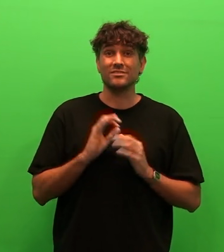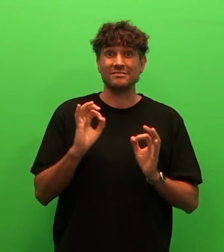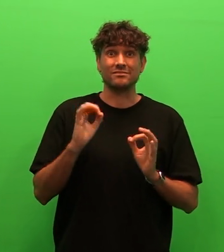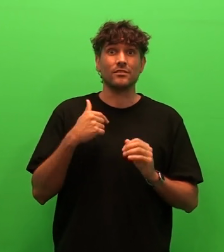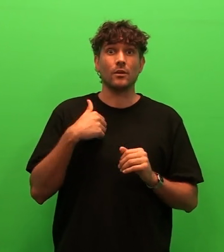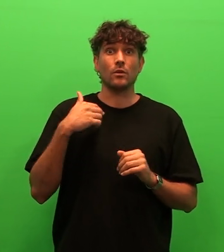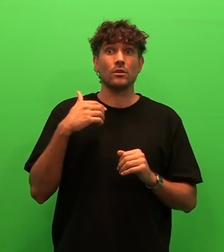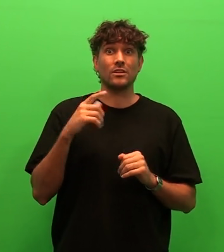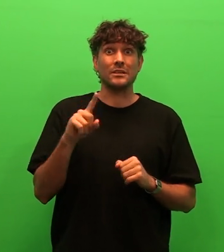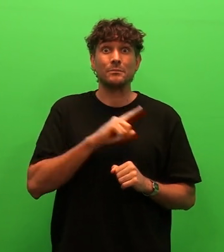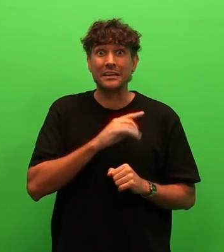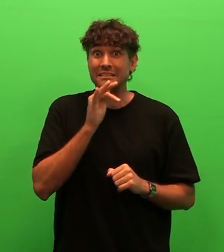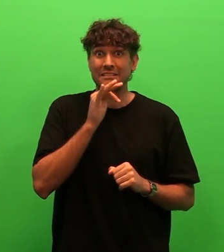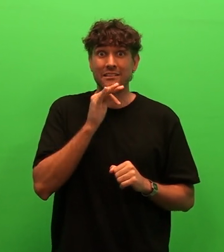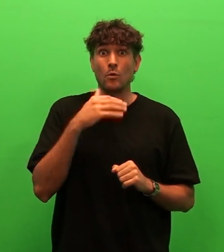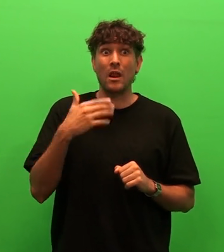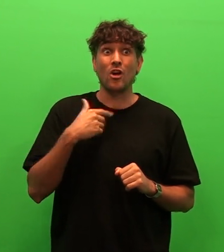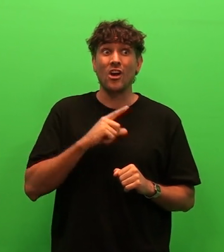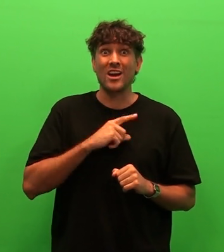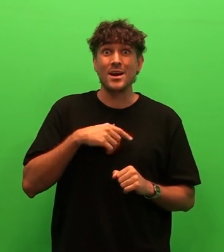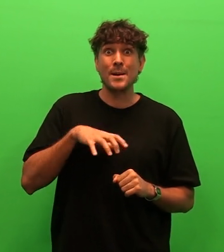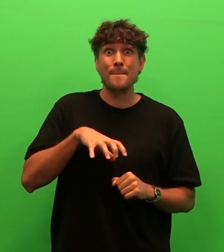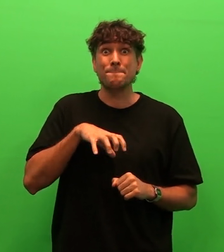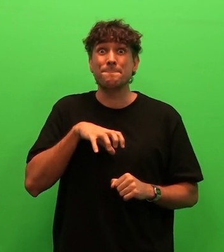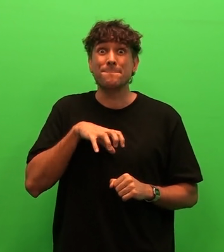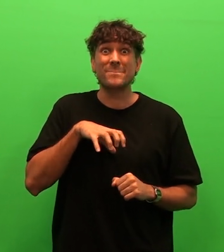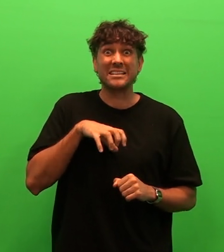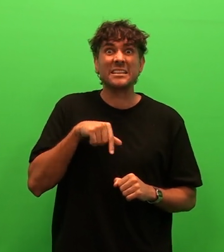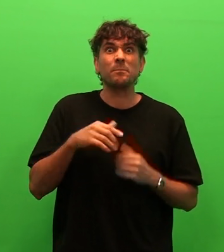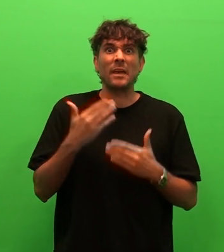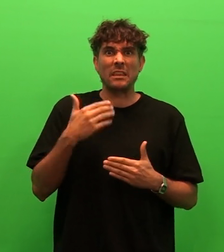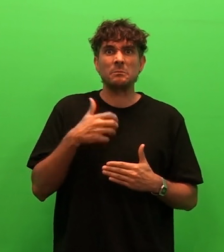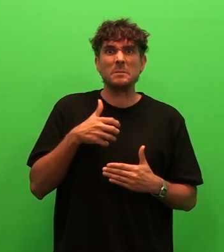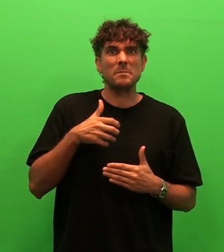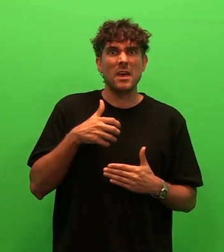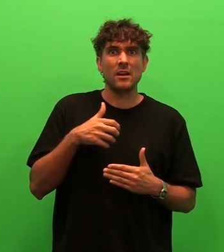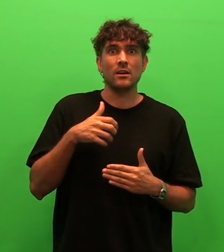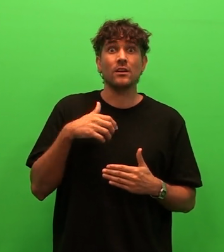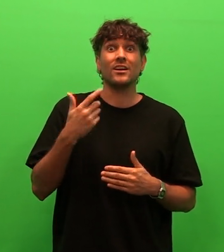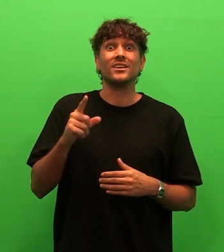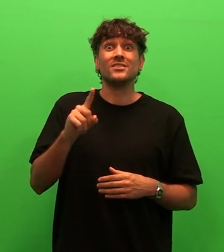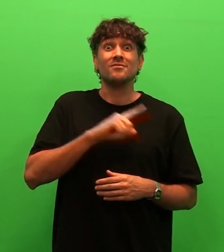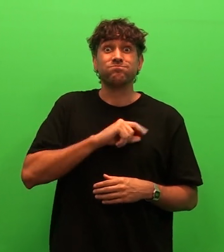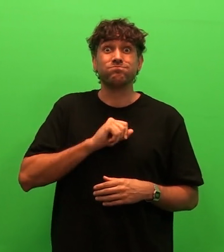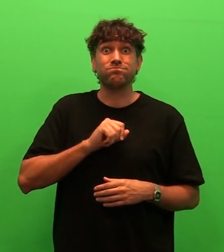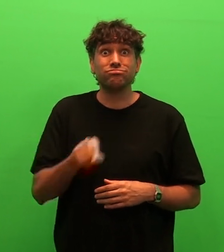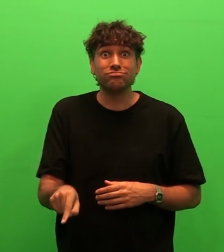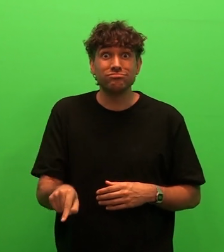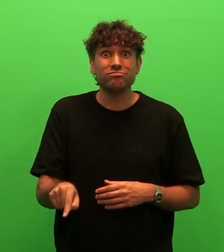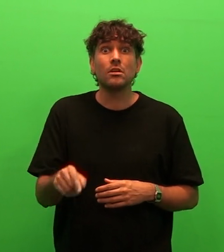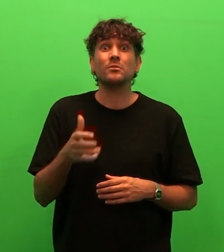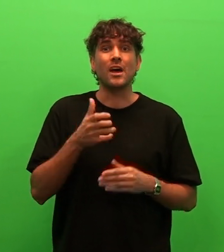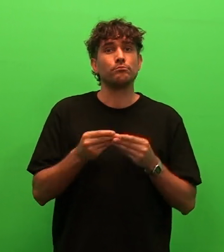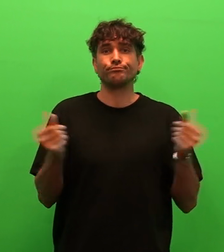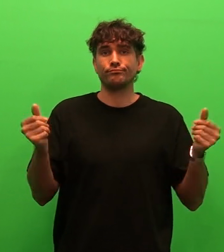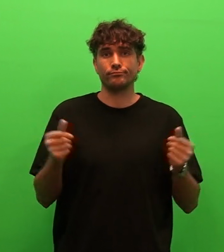Quan no he orinat, quan m'aguanto el pipi, em comença a picar. Aleshores faig pipi i després aquesta sensació desapareix.